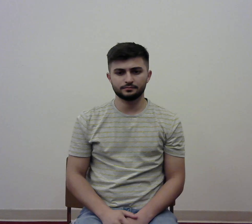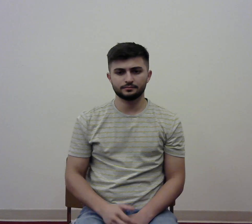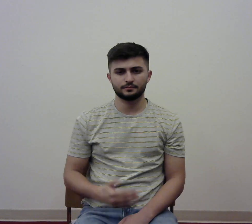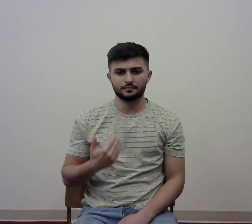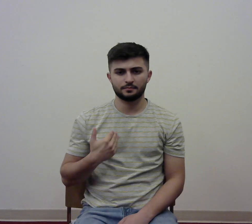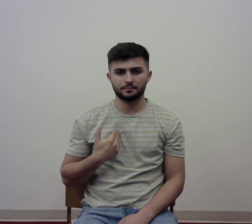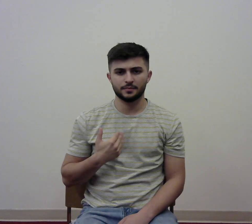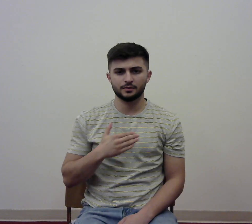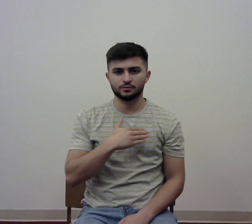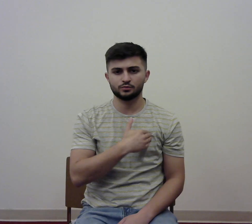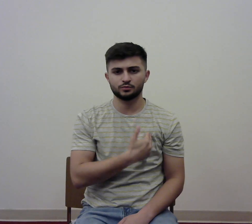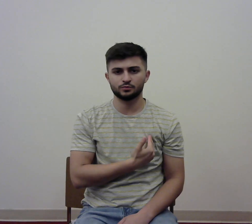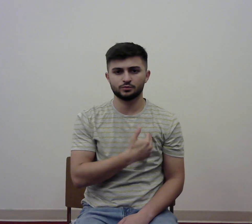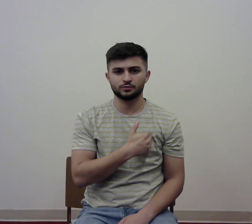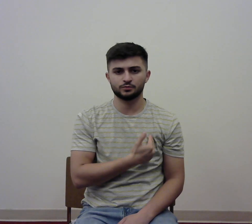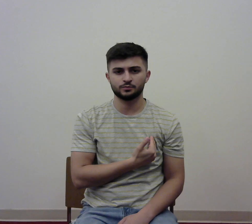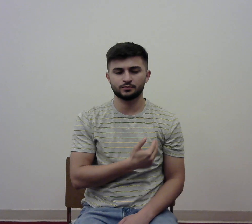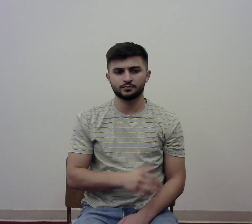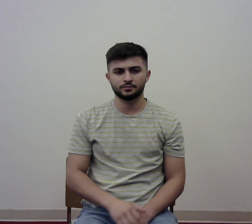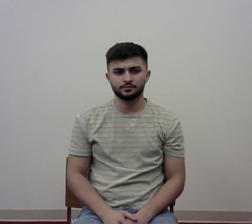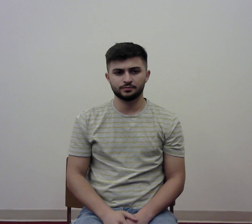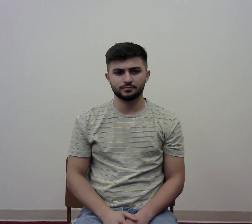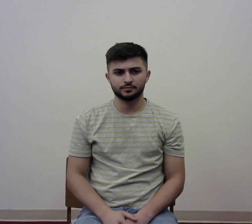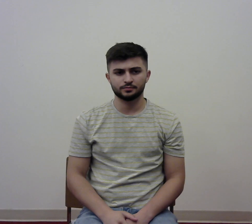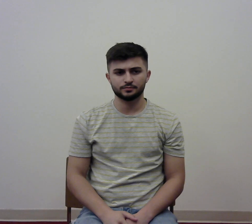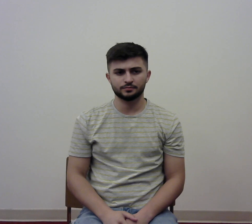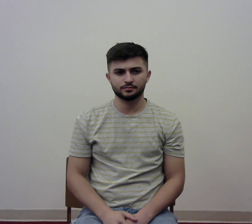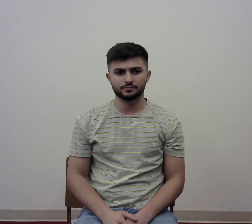Mən subayam